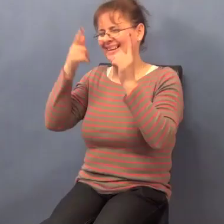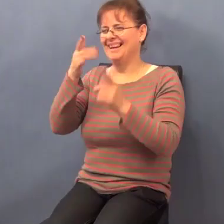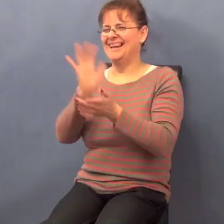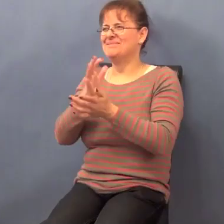Zgadza się.